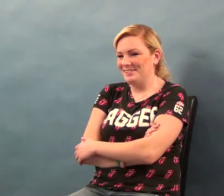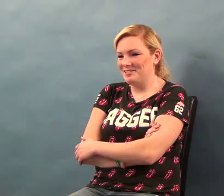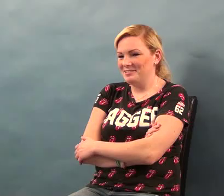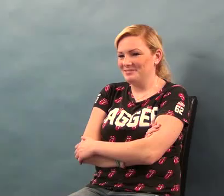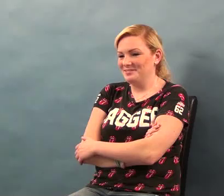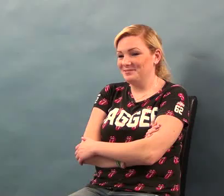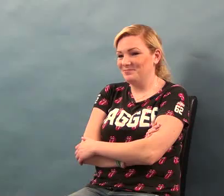Może być.